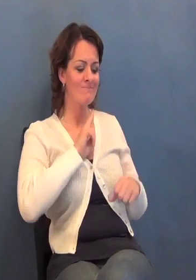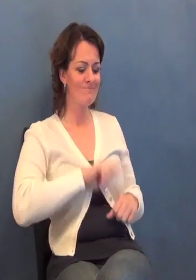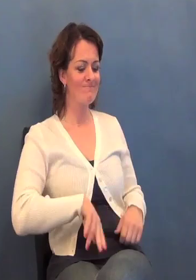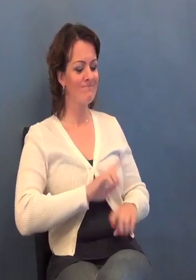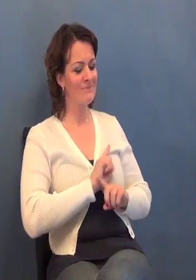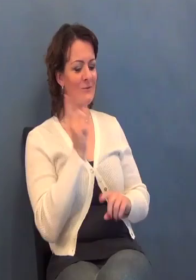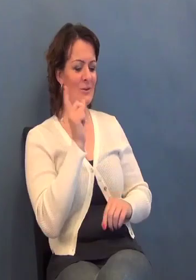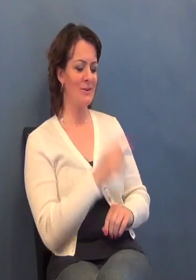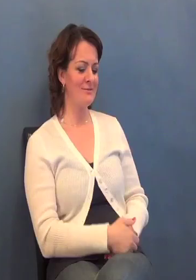Nie wolno.